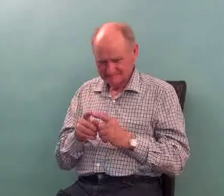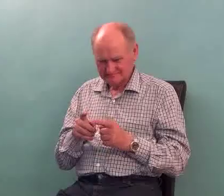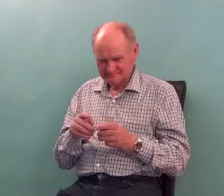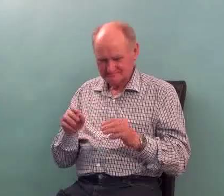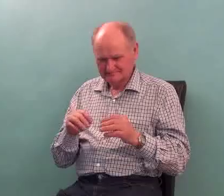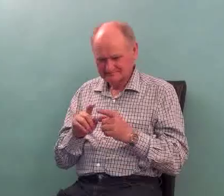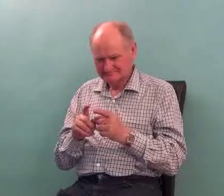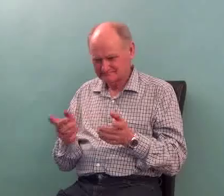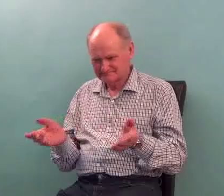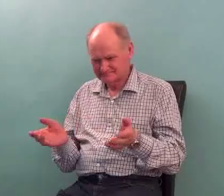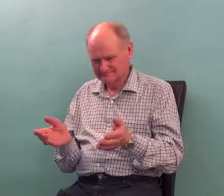Spotkanie w sklepie nie bardzo.